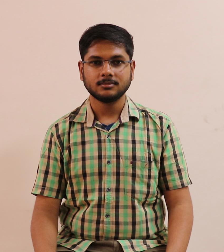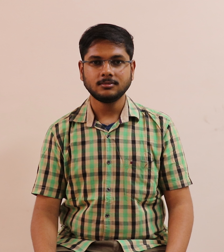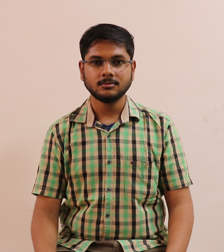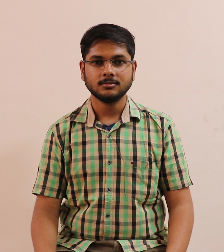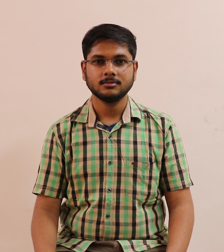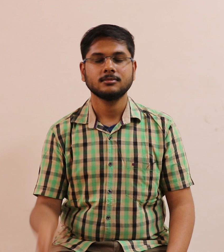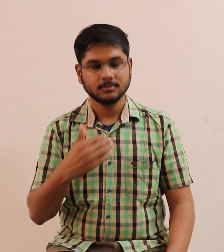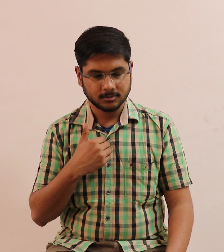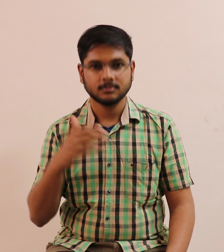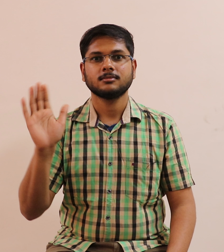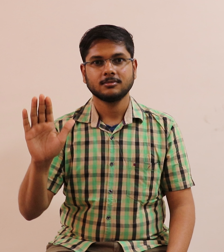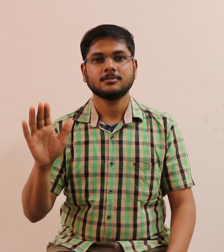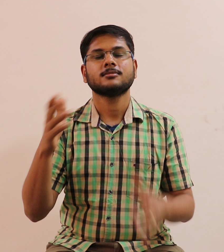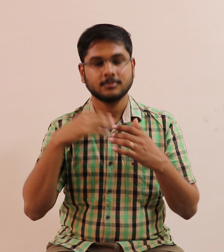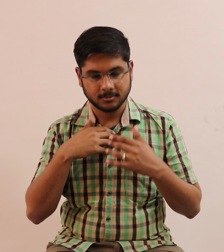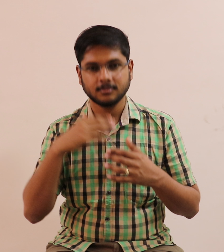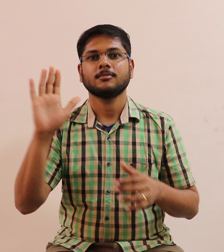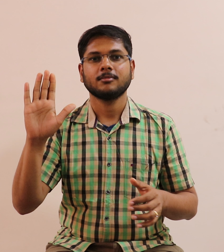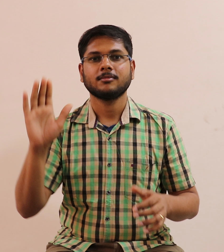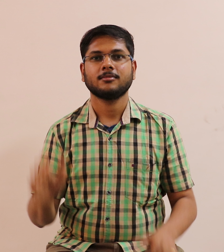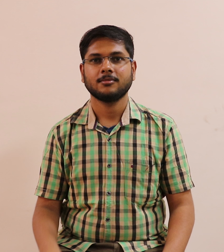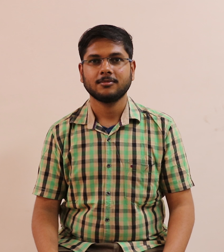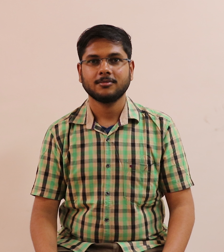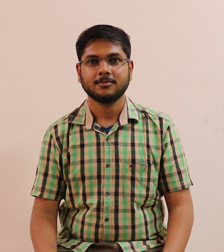do not worry